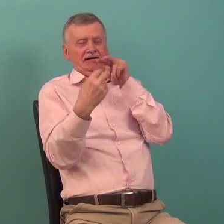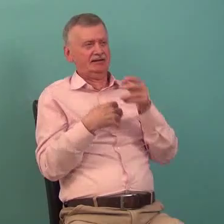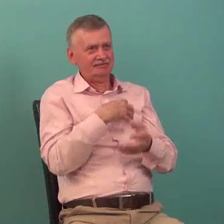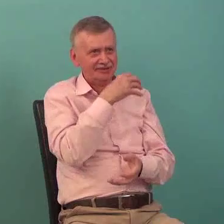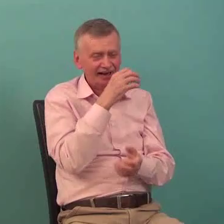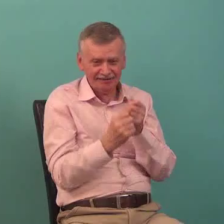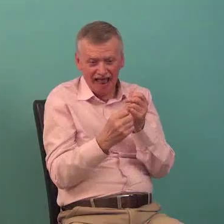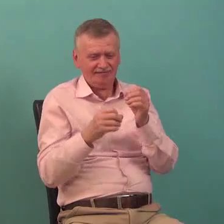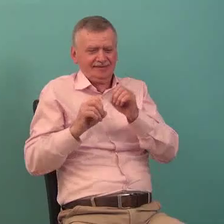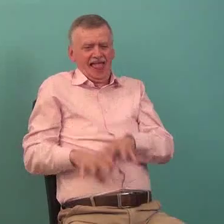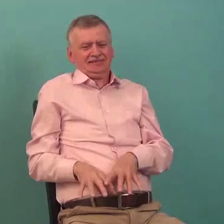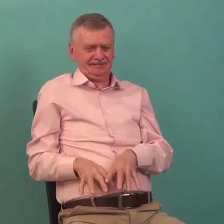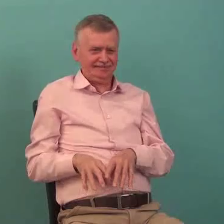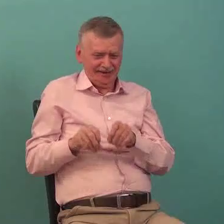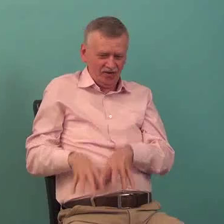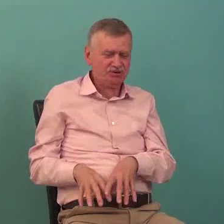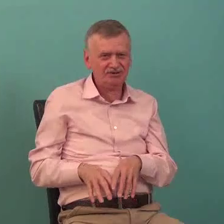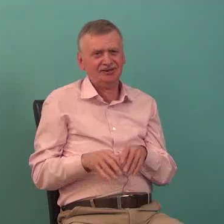Ktoś się przestraszył i porzucił lornetkę.